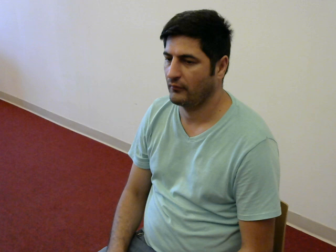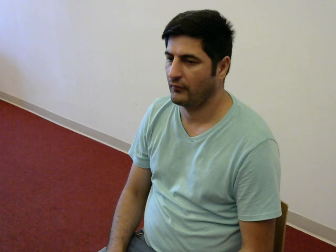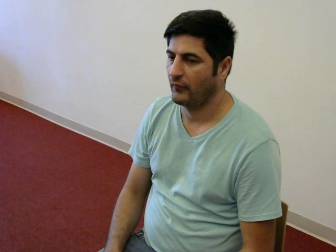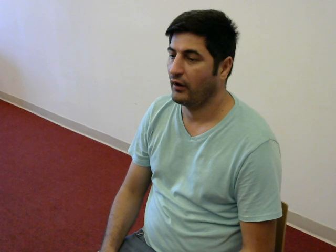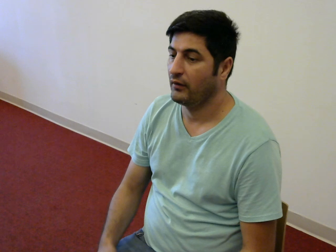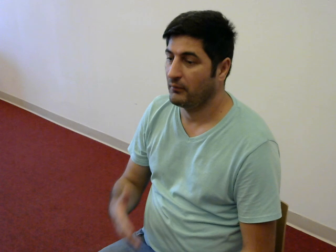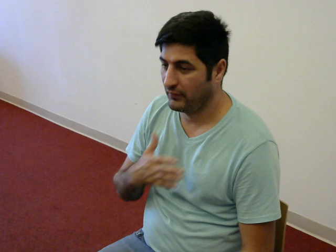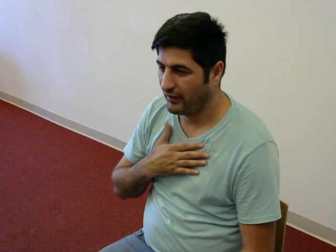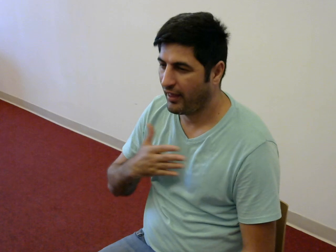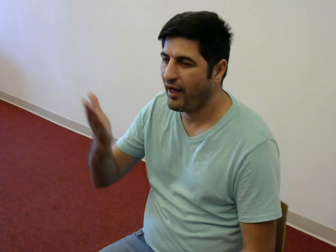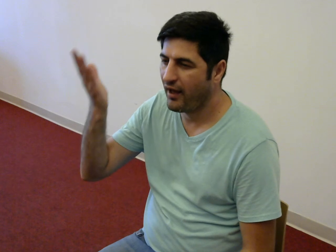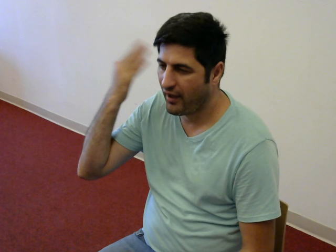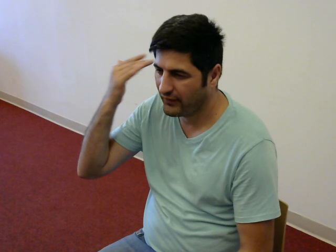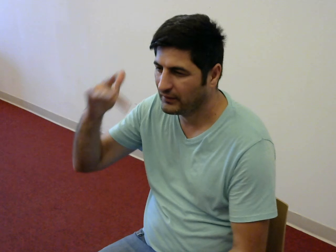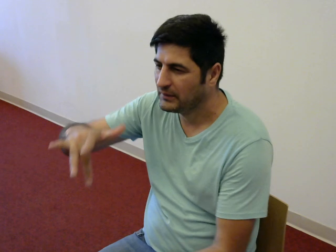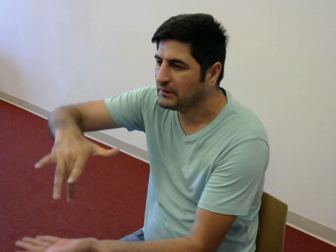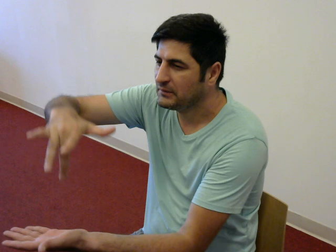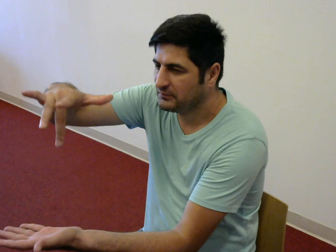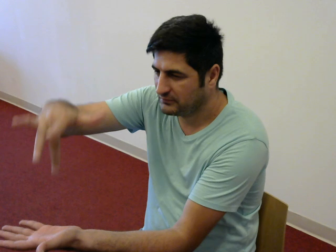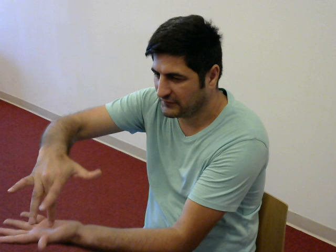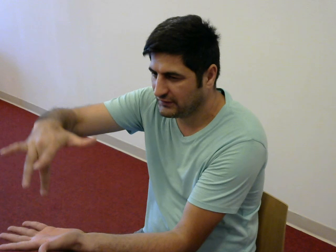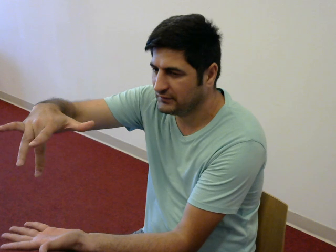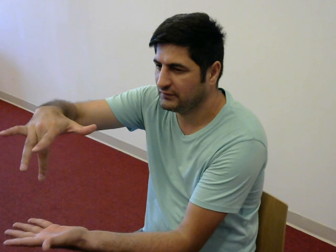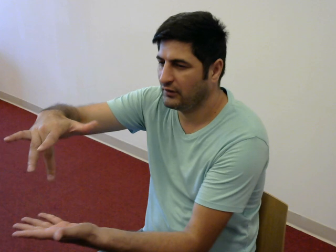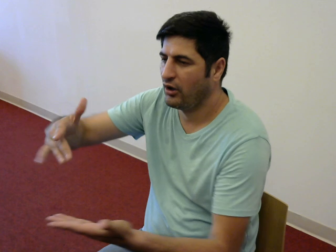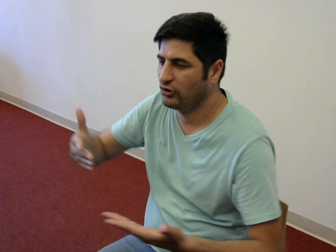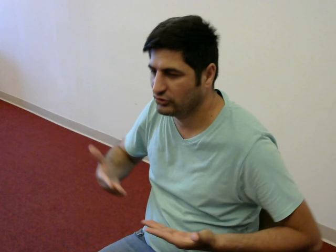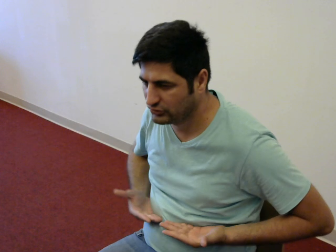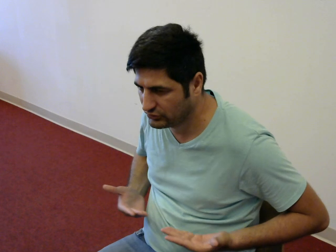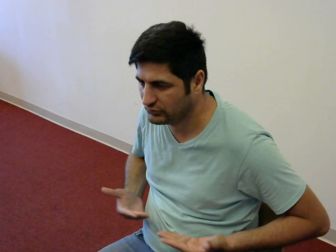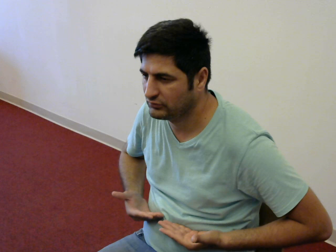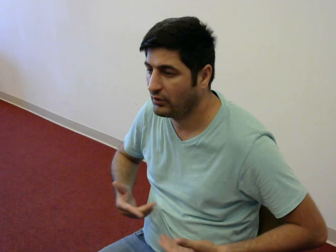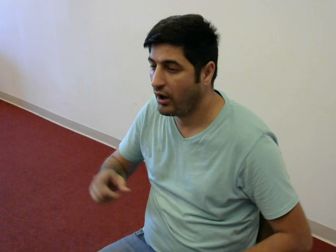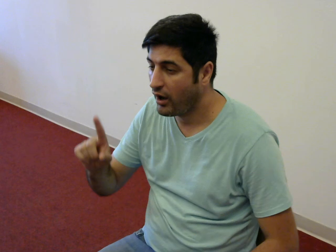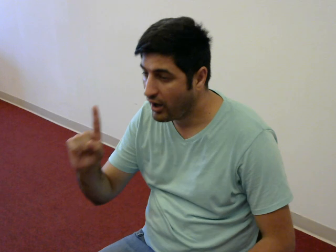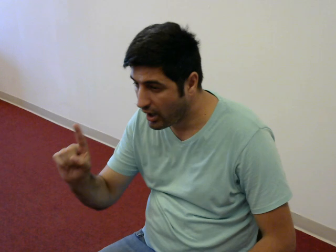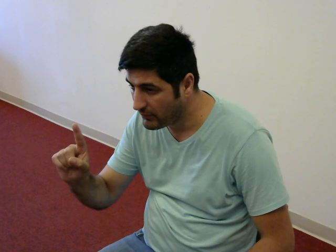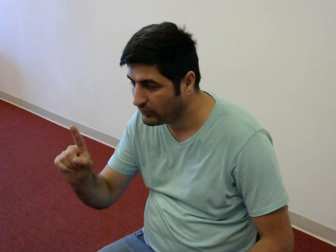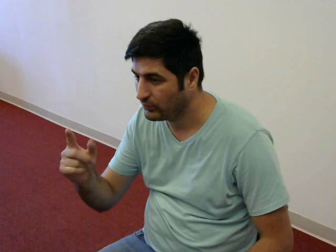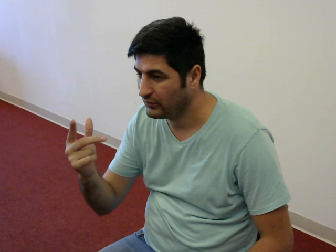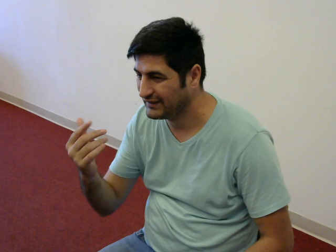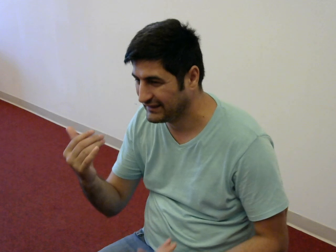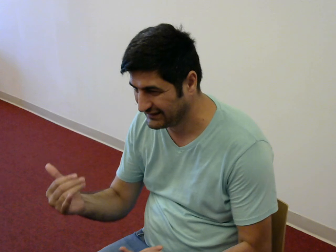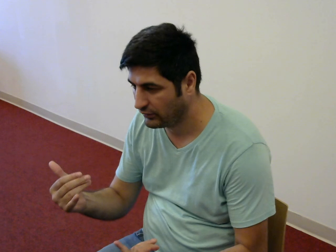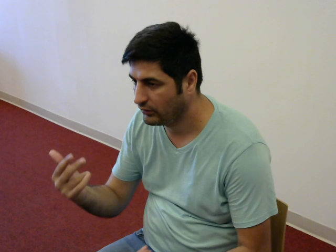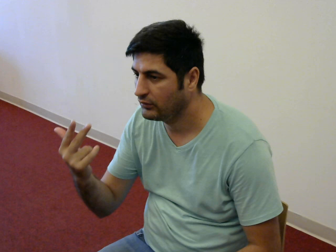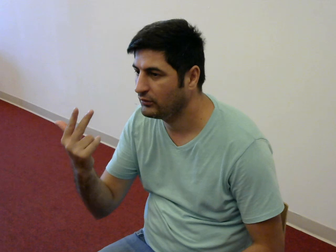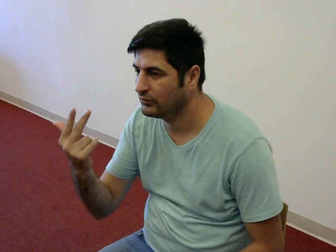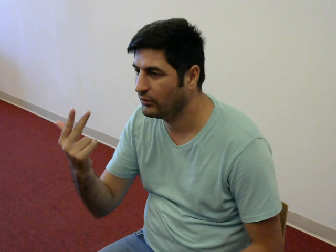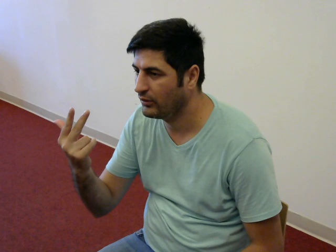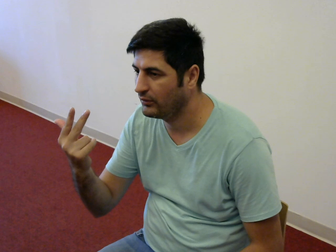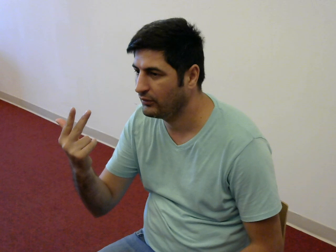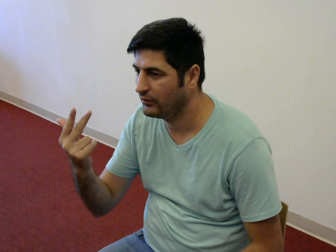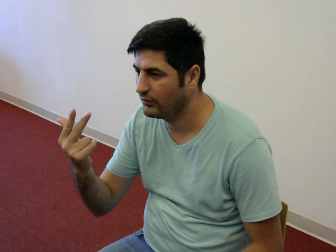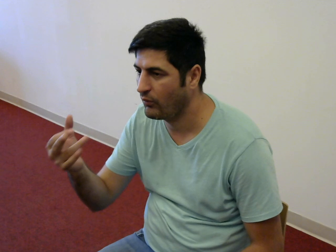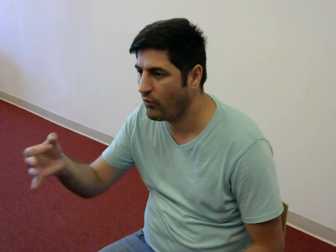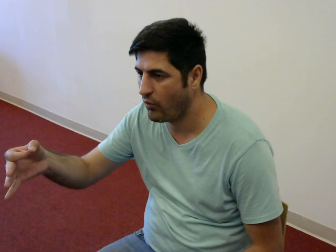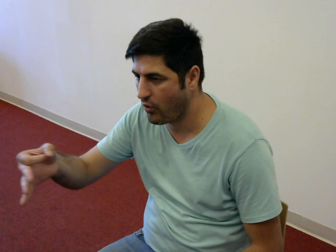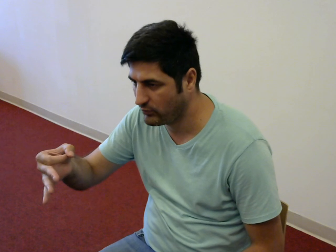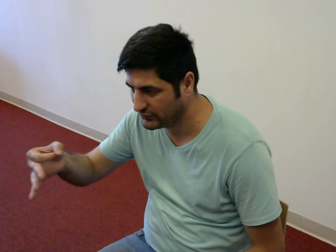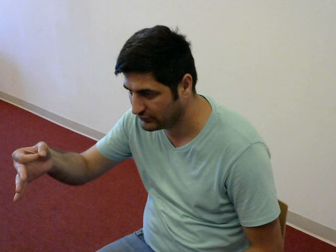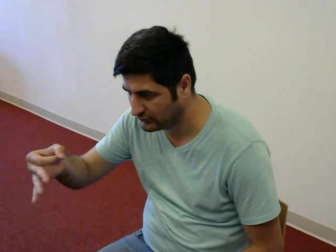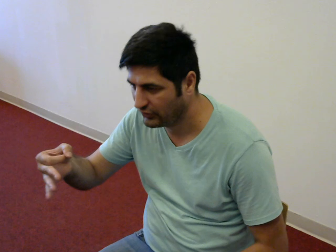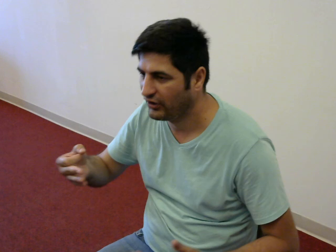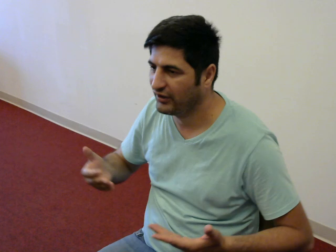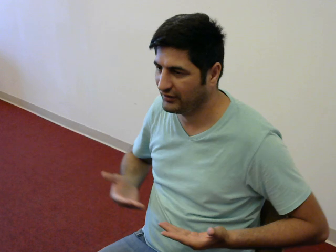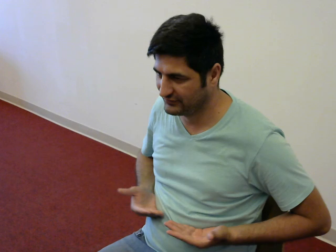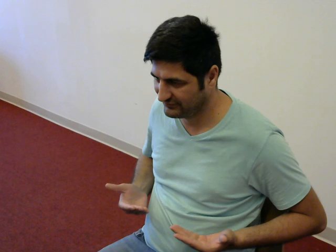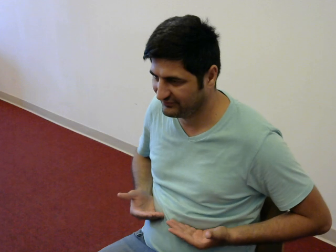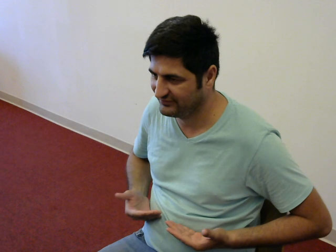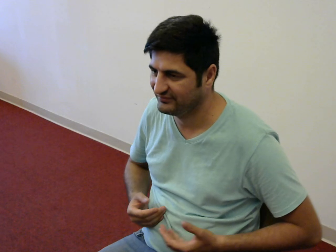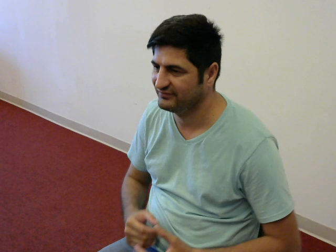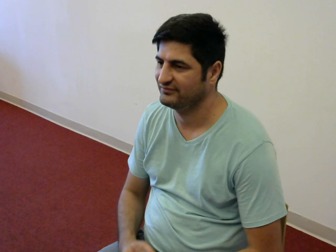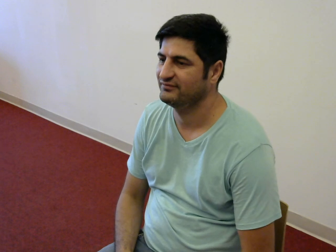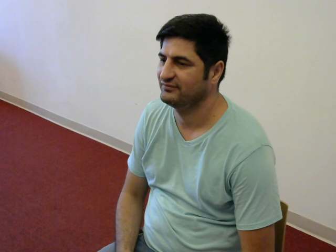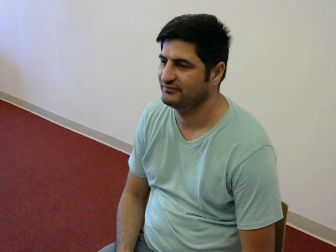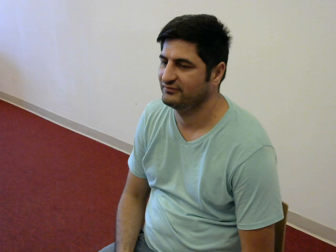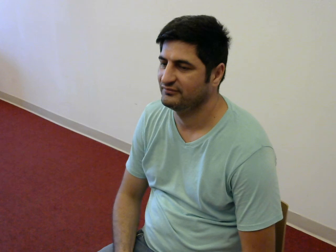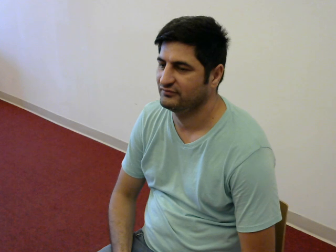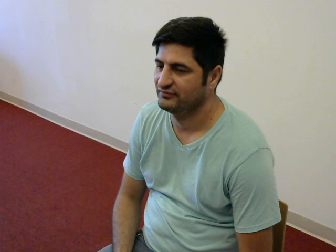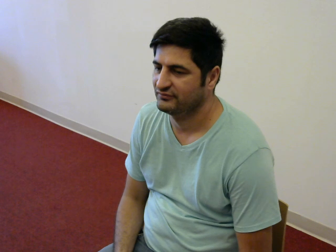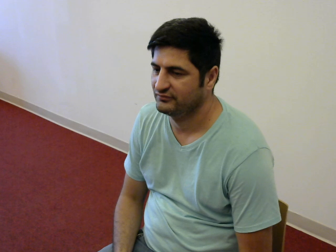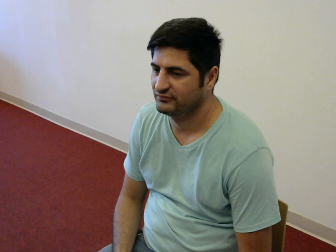Mən əvvəl mərkəzdə yaşamışam, amma indi 3-cü mikrorayonda yaşayıram